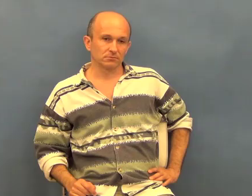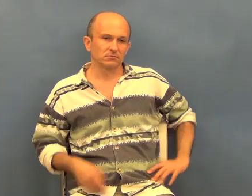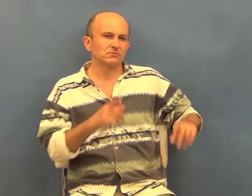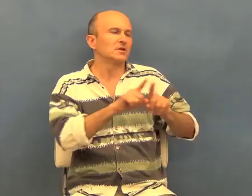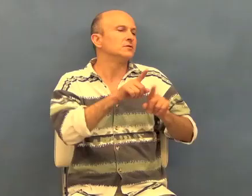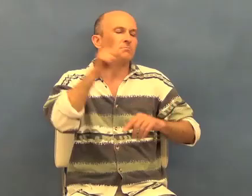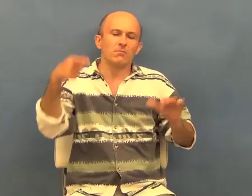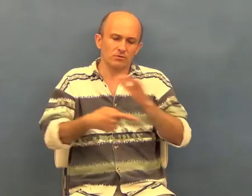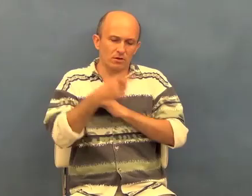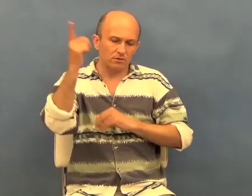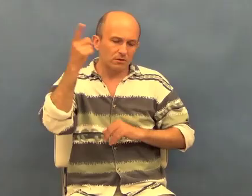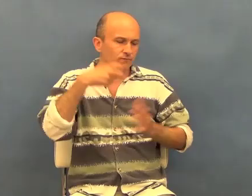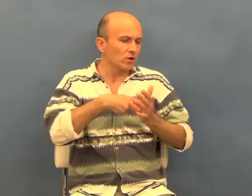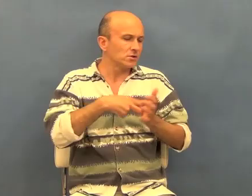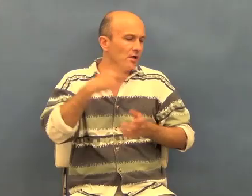Tak samo jest też na peronie metra.